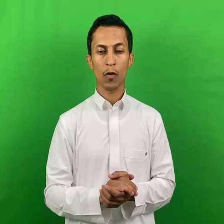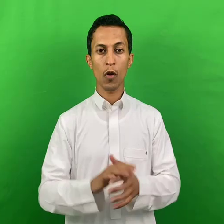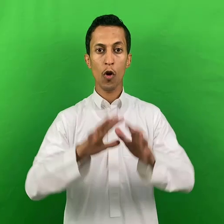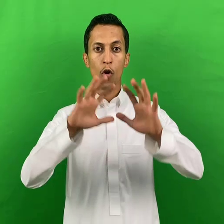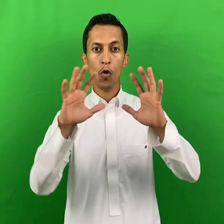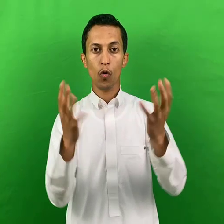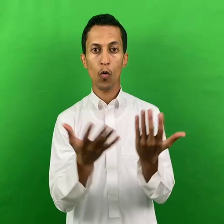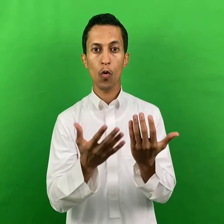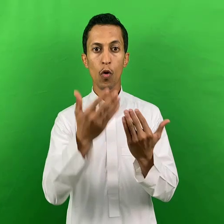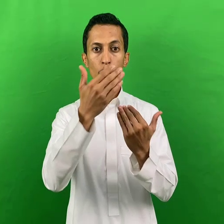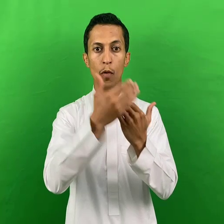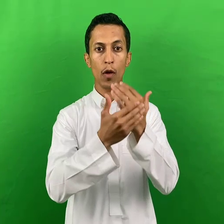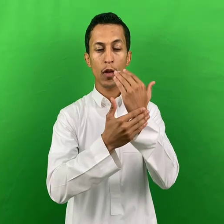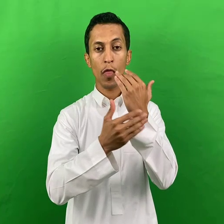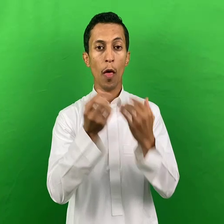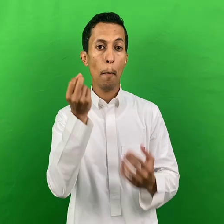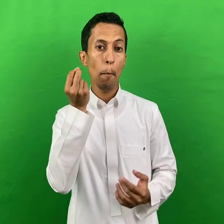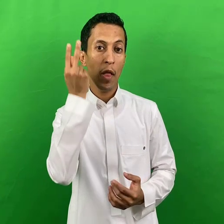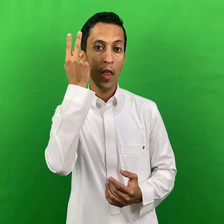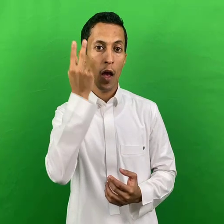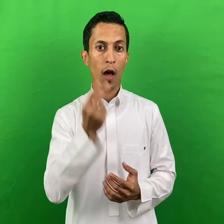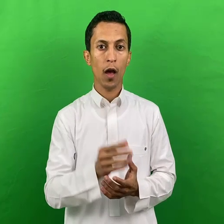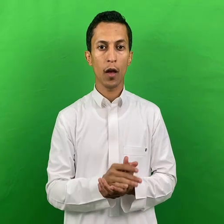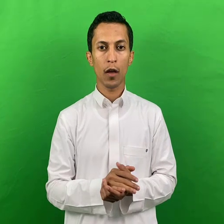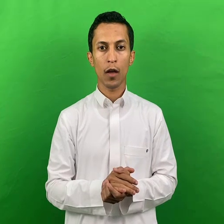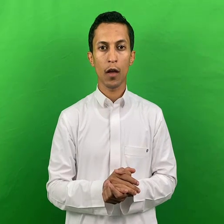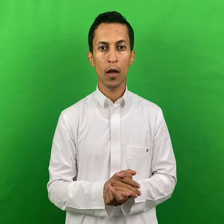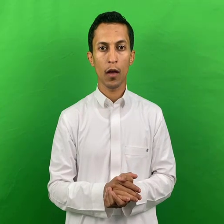كل محدثة بدعة